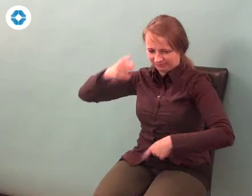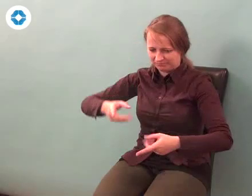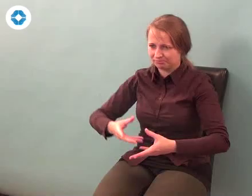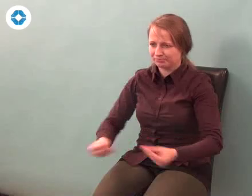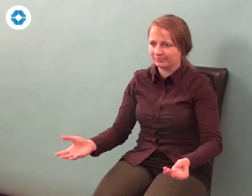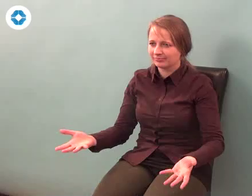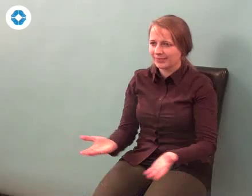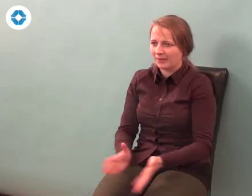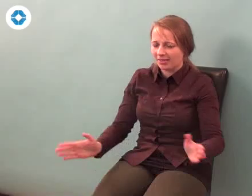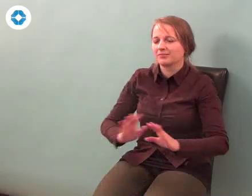Kosz zniknął.